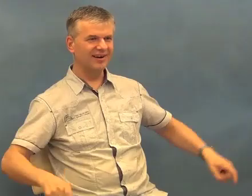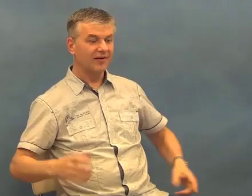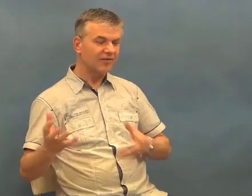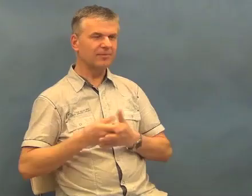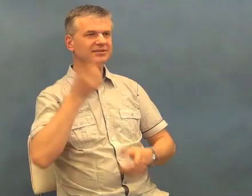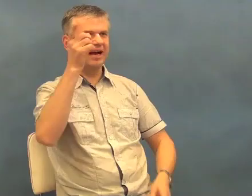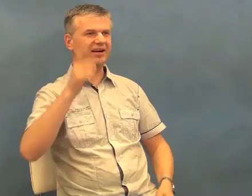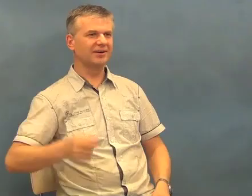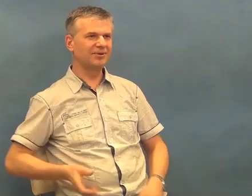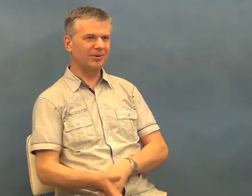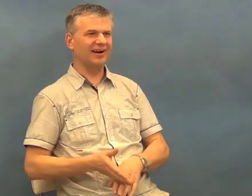Zakaz ich brania, zakaz piłowania.